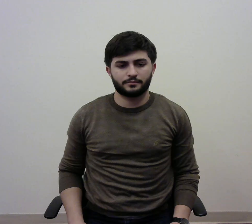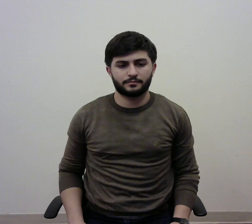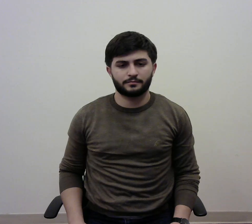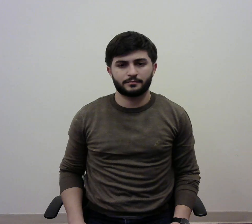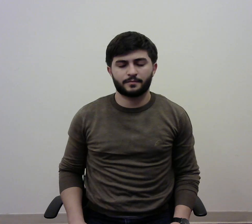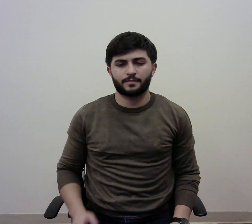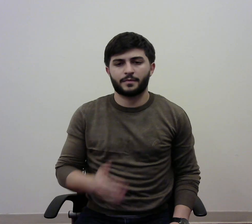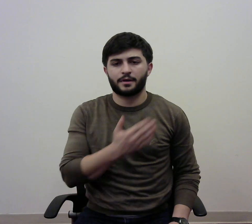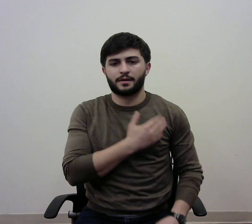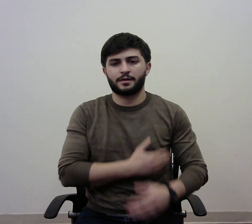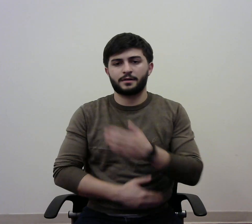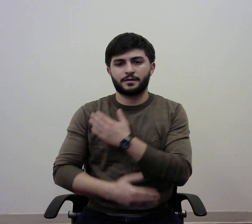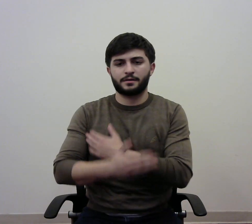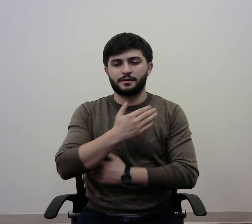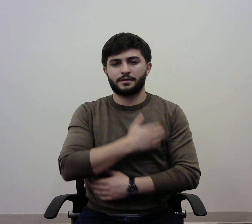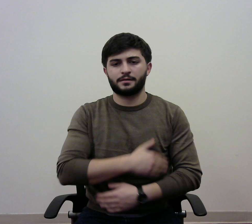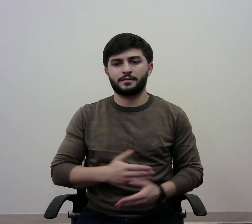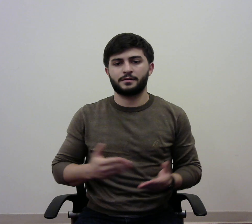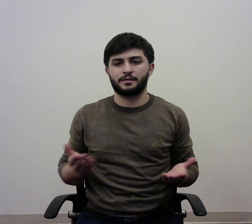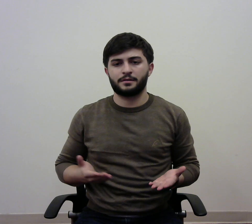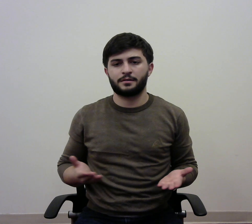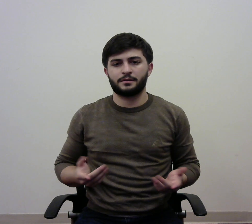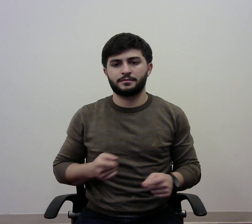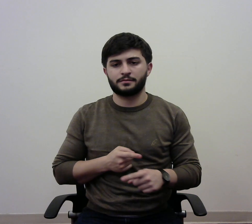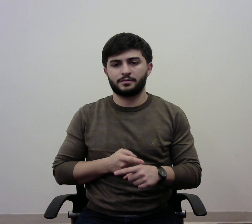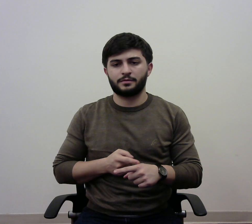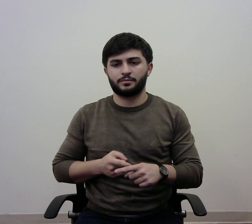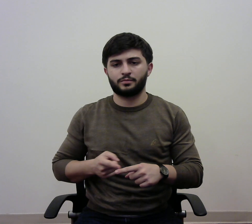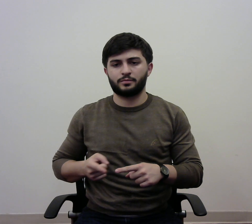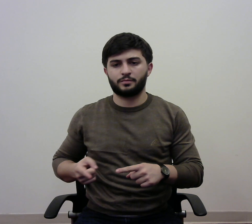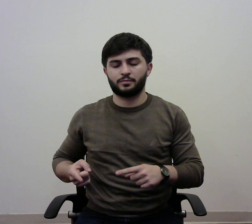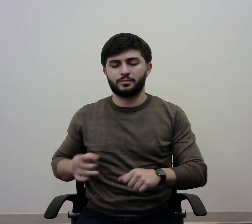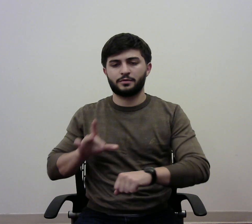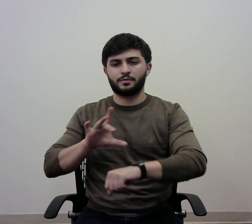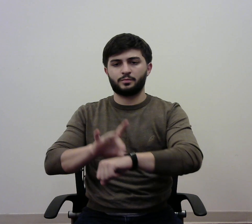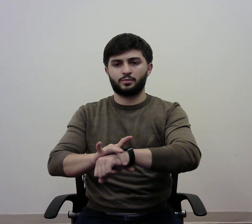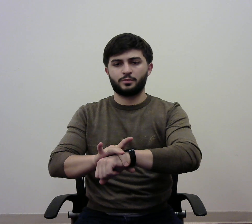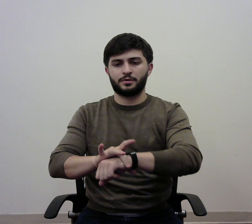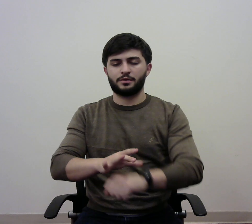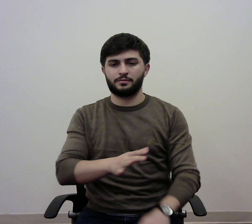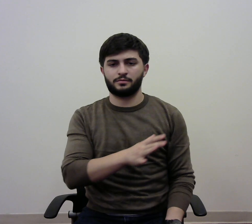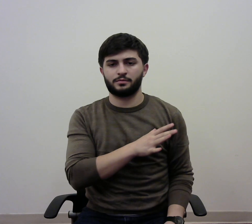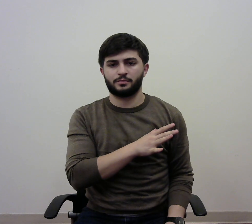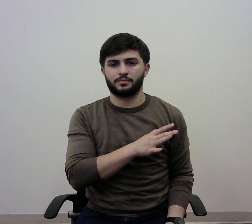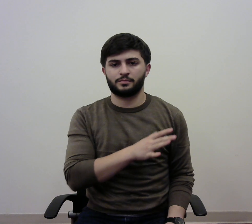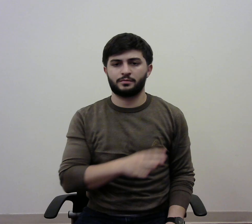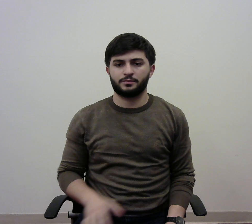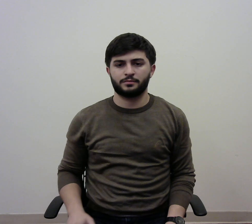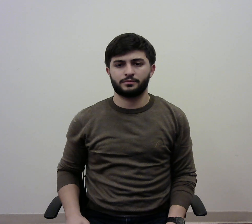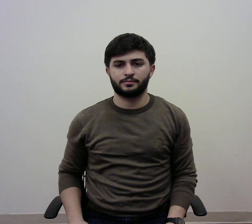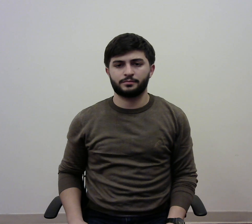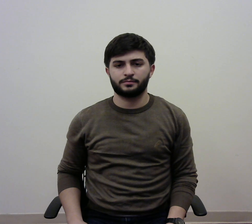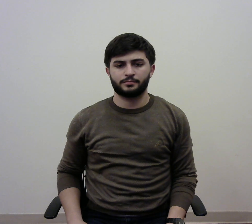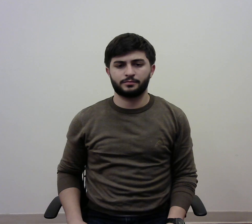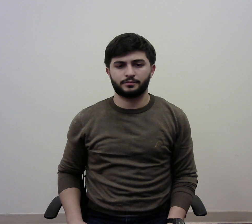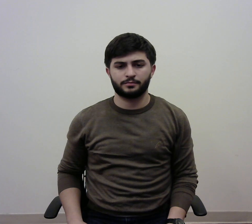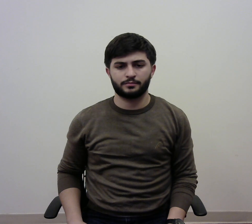Əlillik hansı müddətə müəyyən olunur?